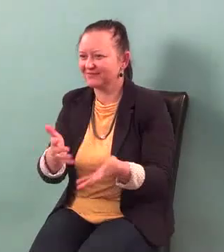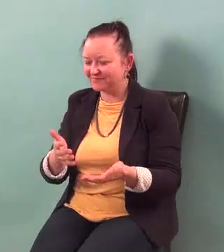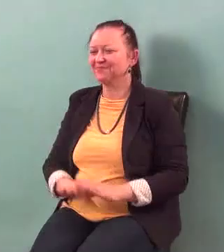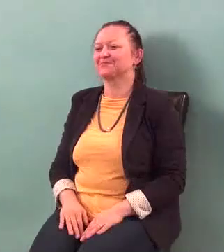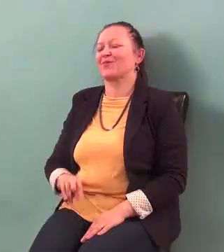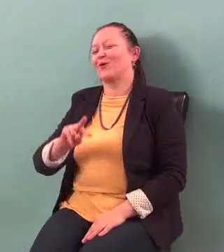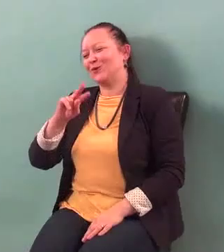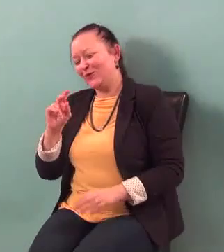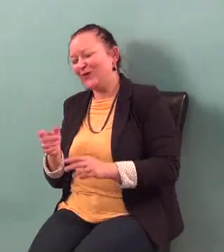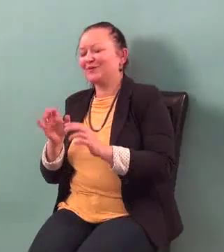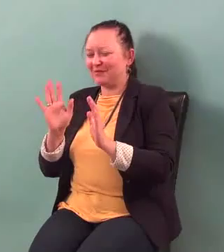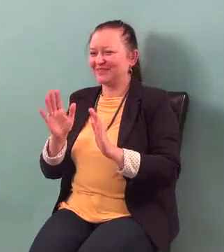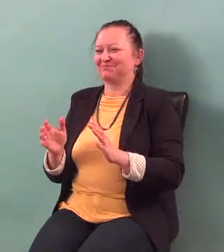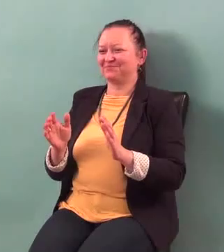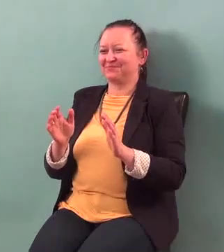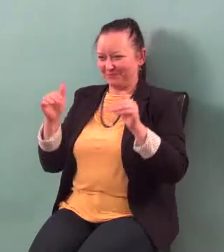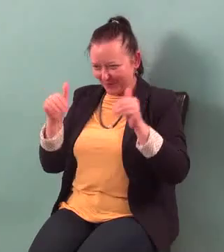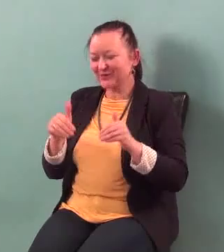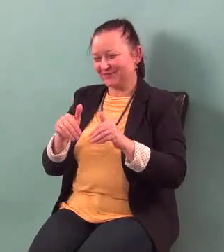Potem, drugi raz już może strzelać z łuku.